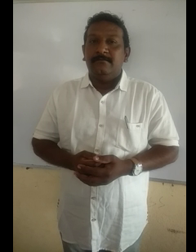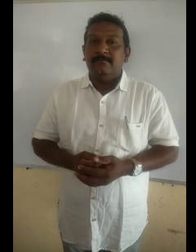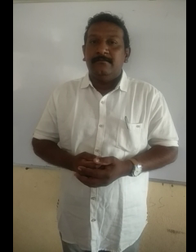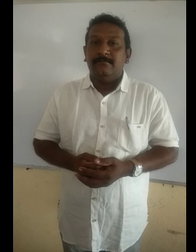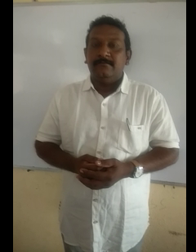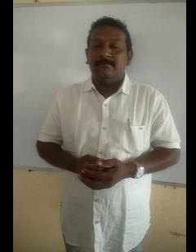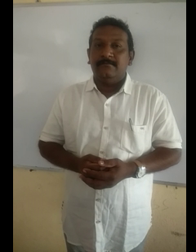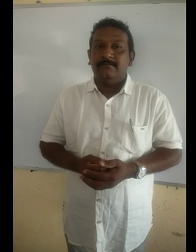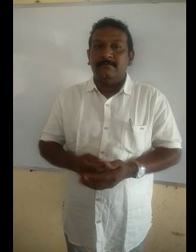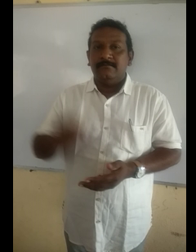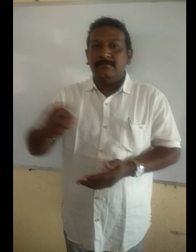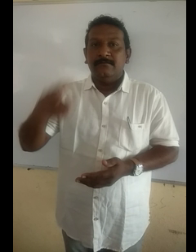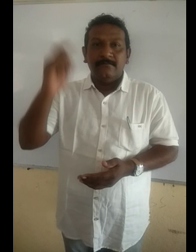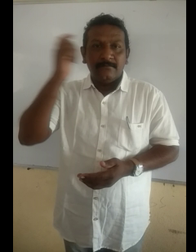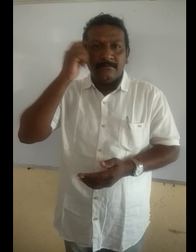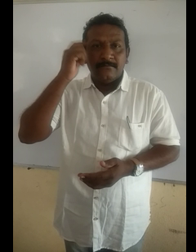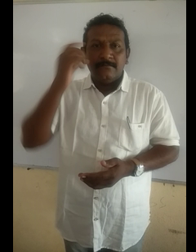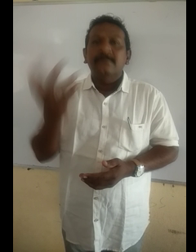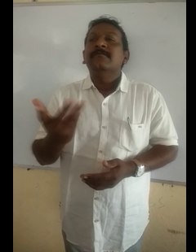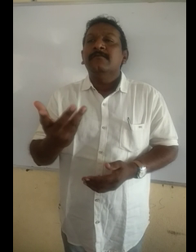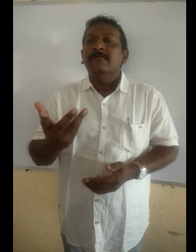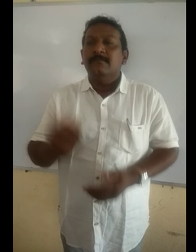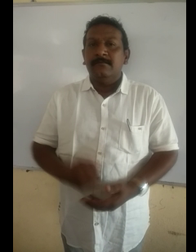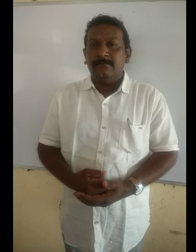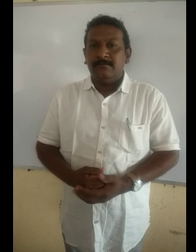what do you think